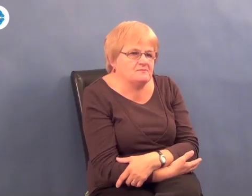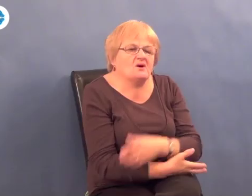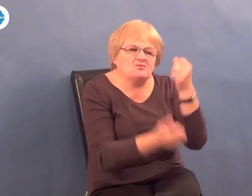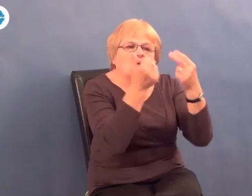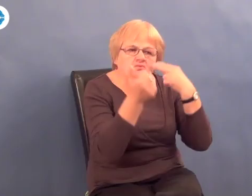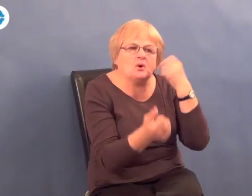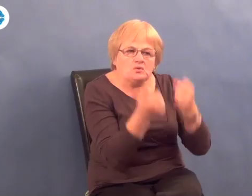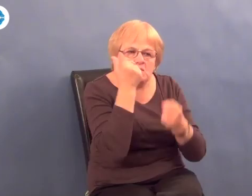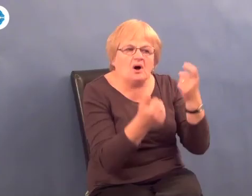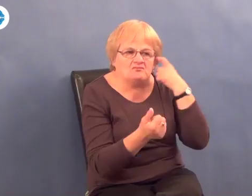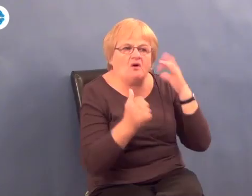Głuchym jest trudniej, słyszącym jest wygodniej.